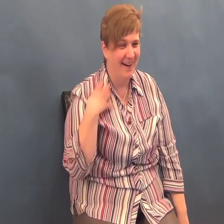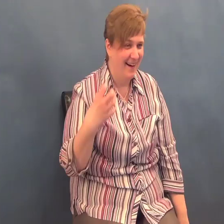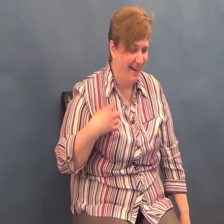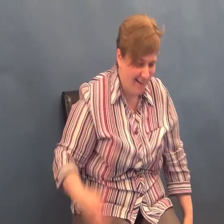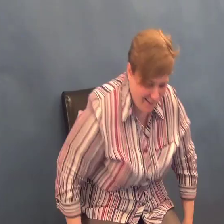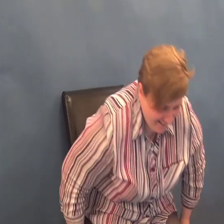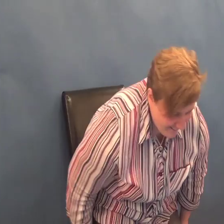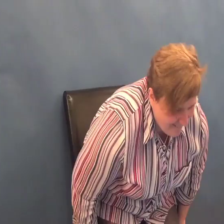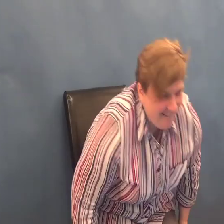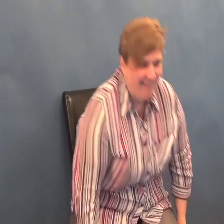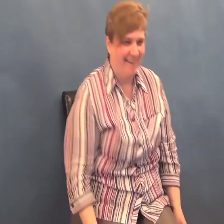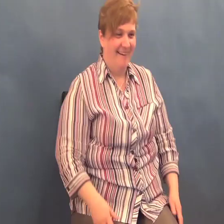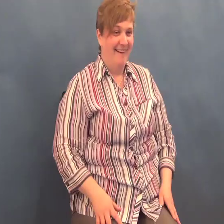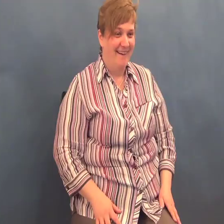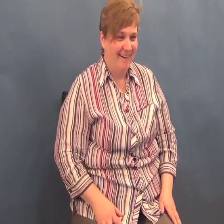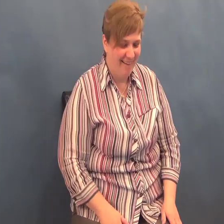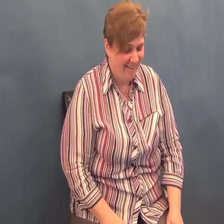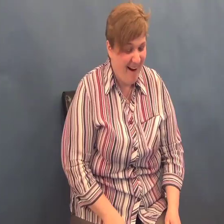O matko!